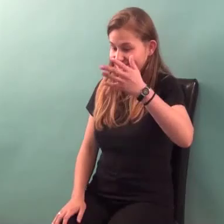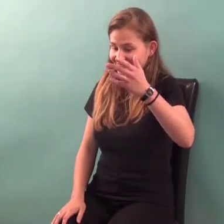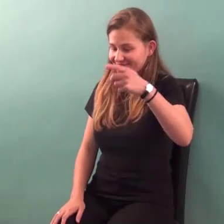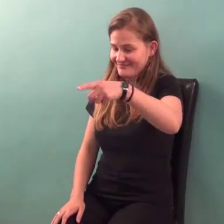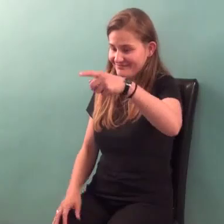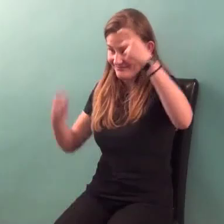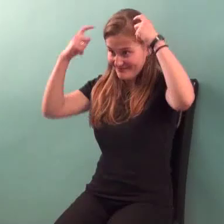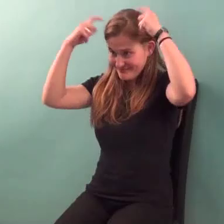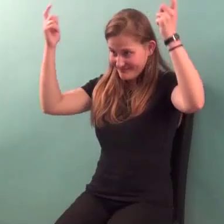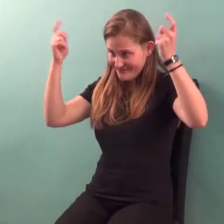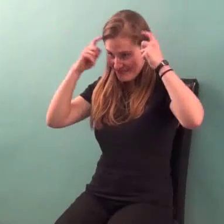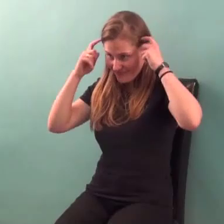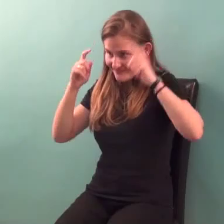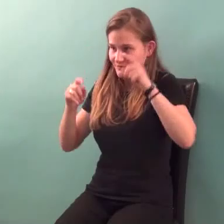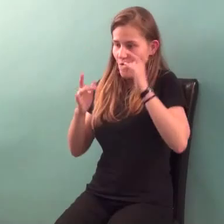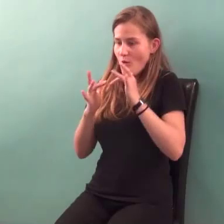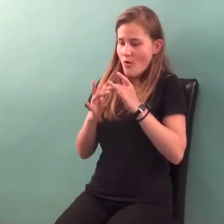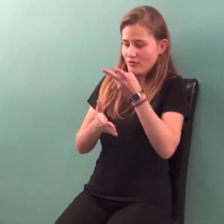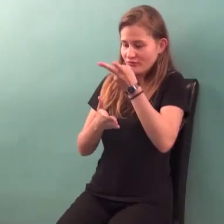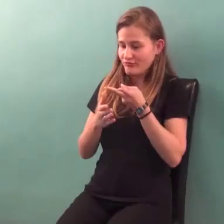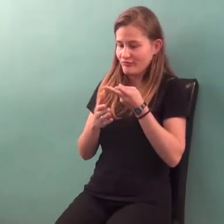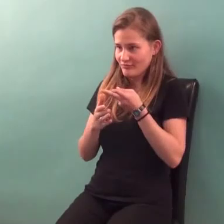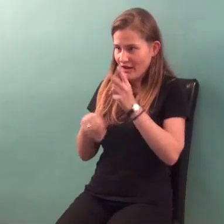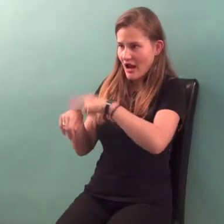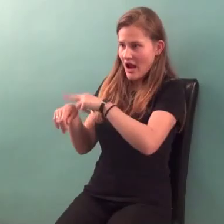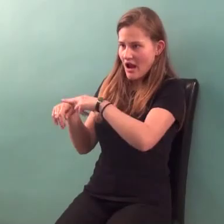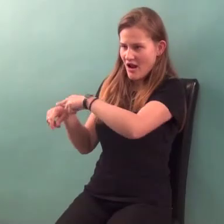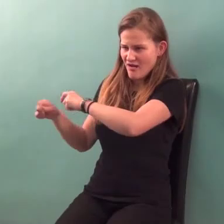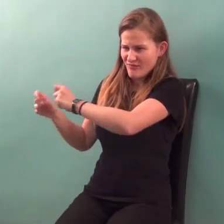Myszka Miki śpi na łóżku, a obok jest zegar.